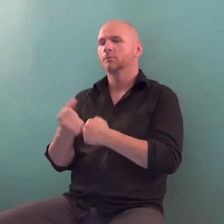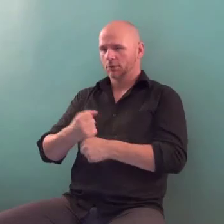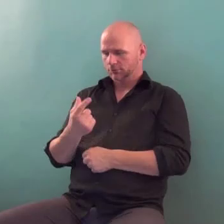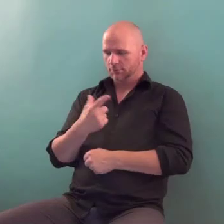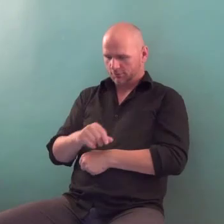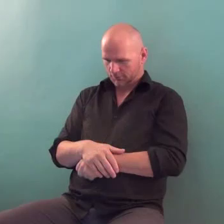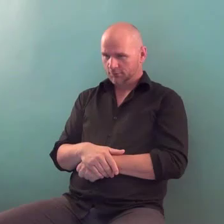Praca, aha.